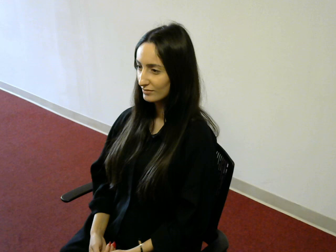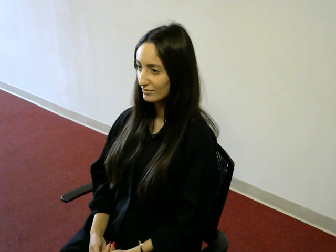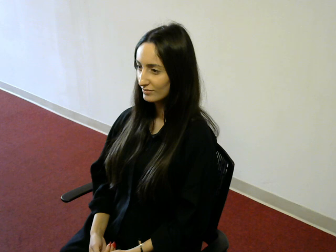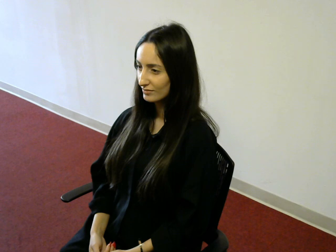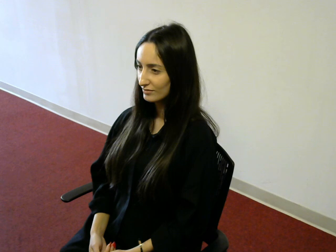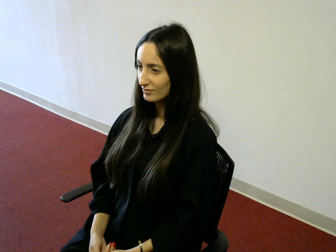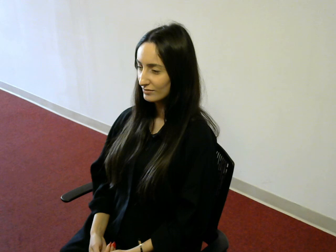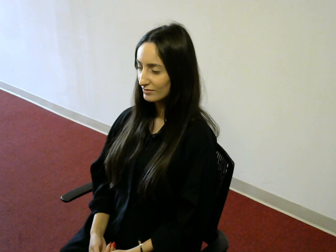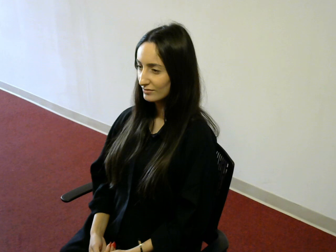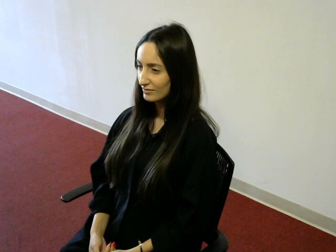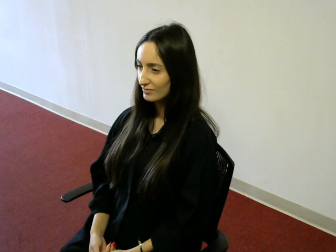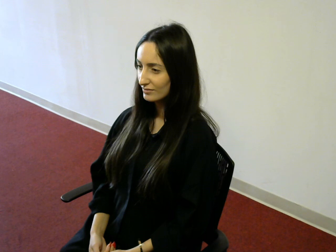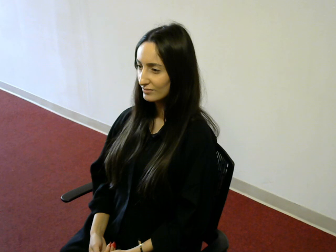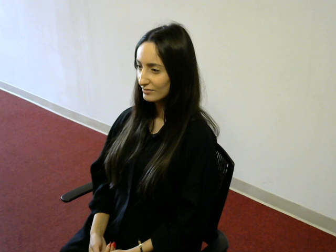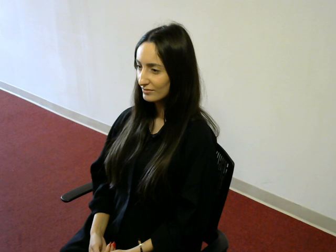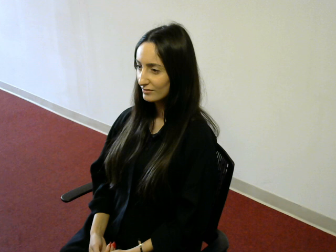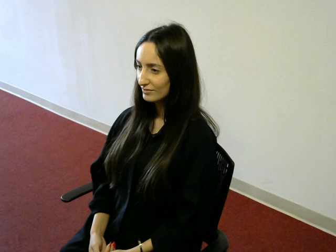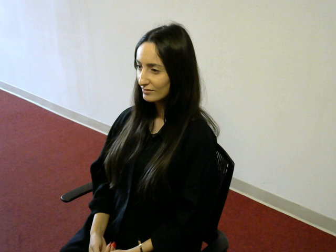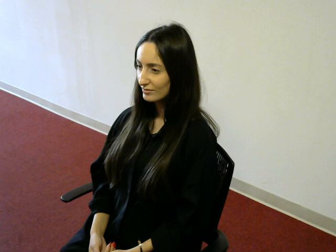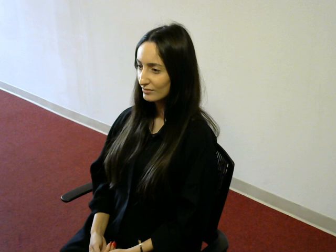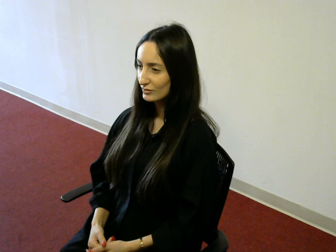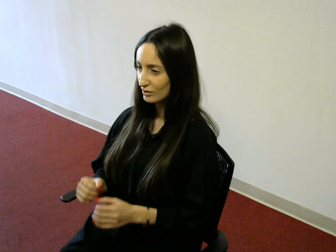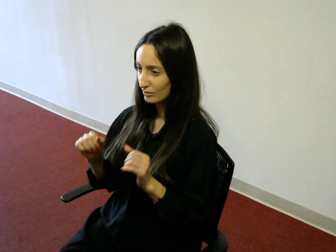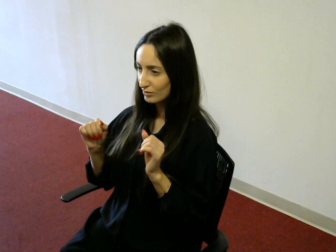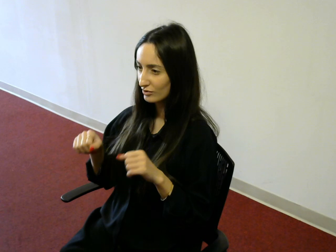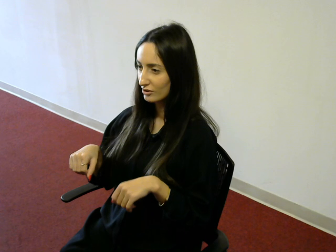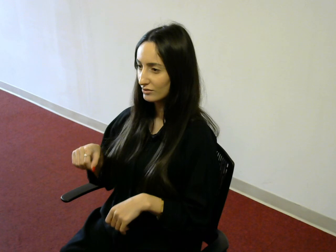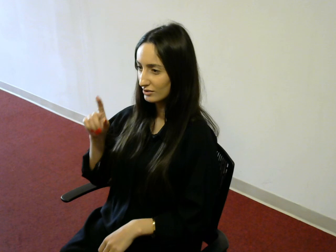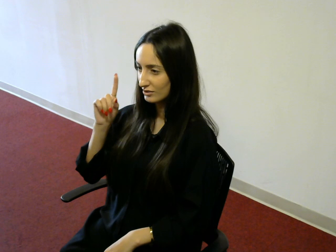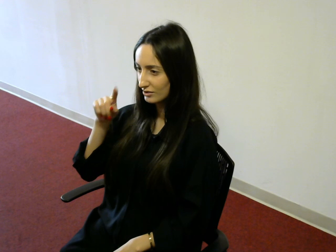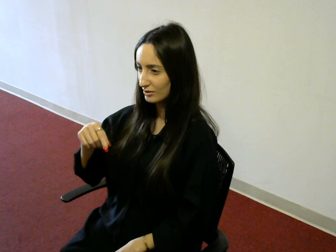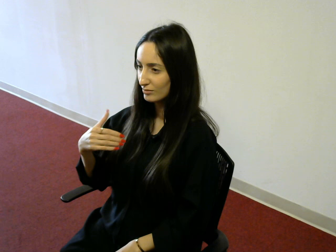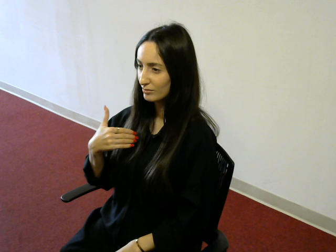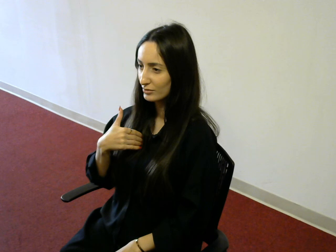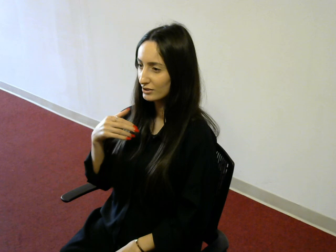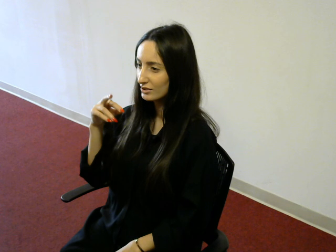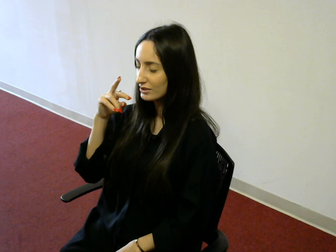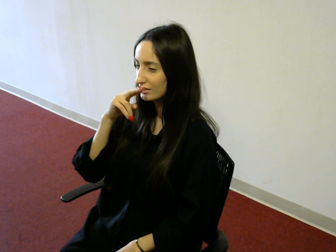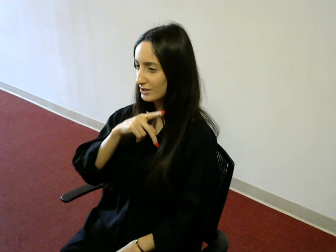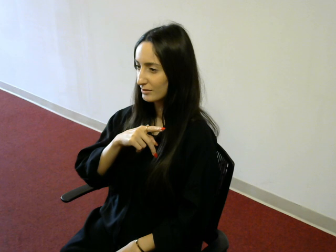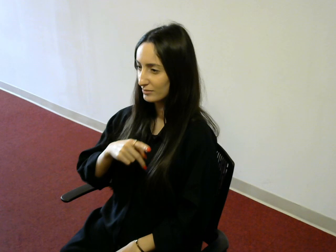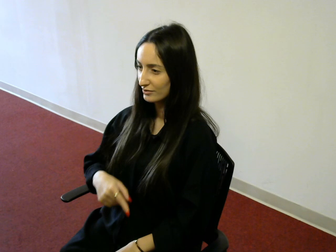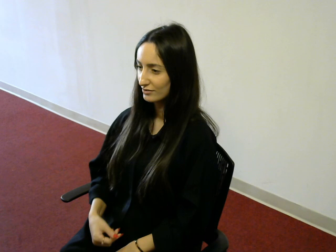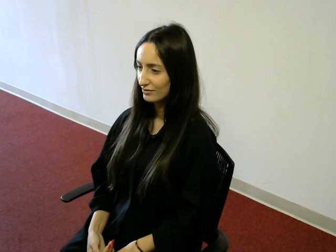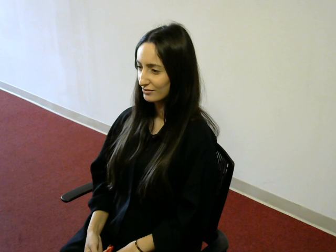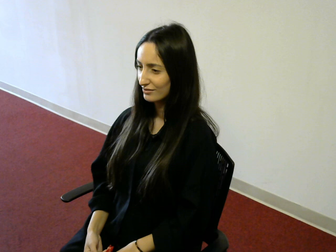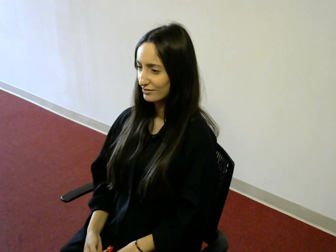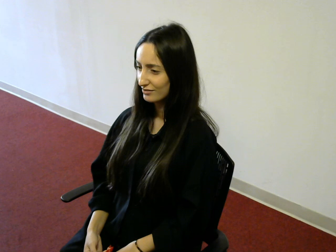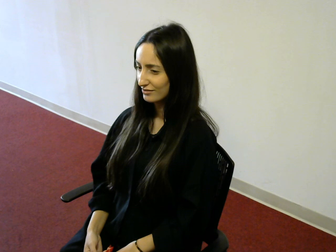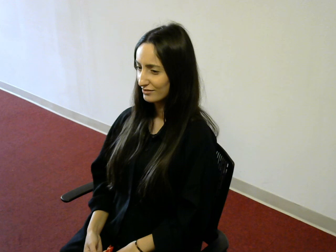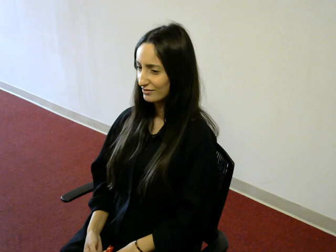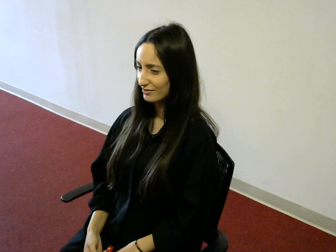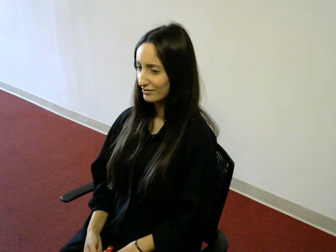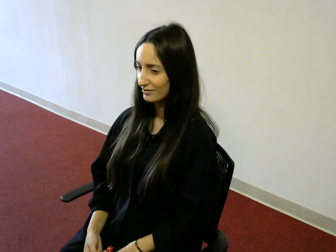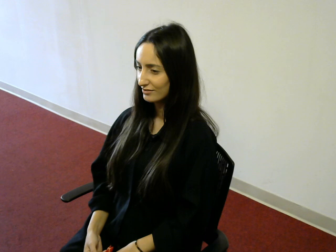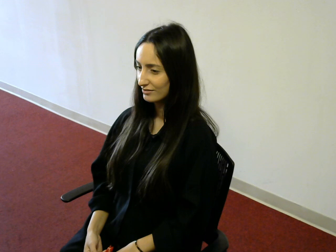Ola bilər mən zəhərlənmişəm